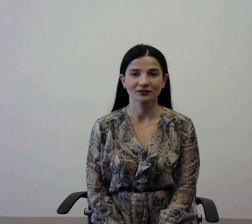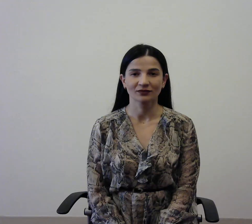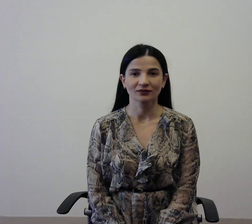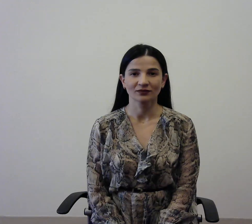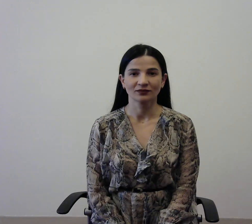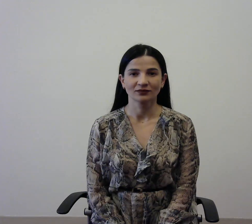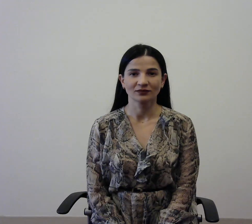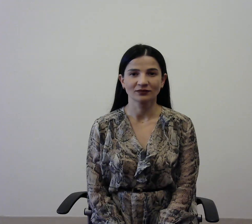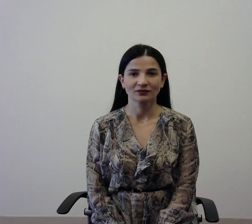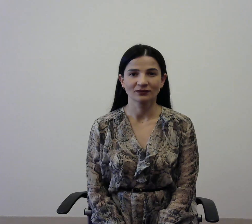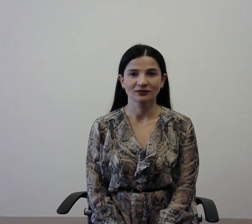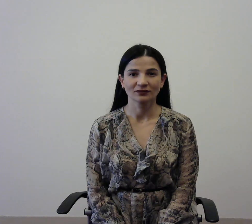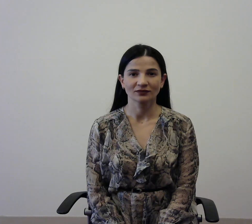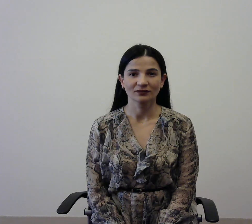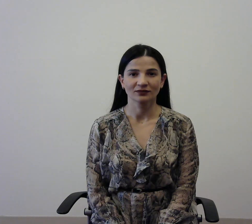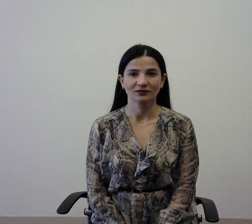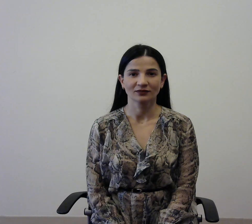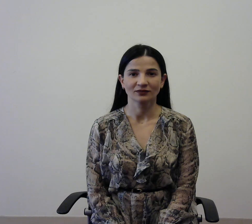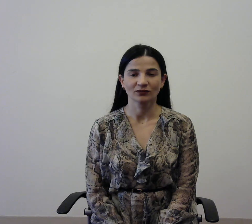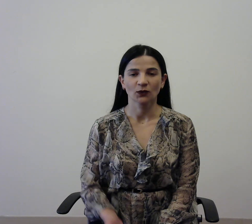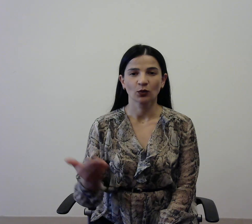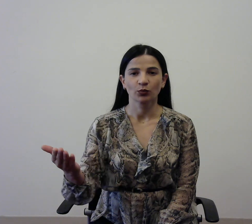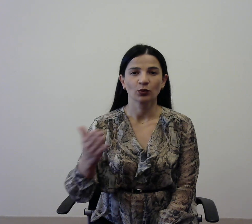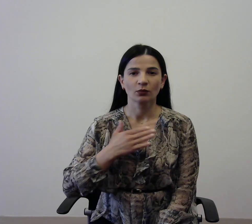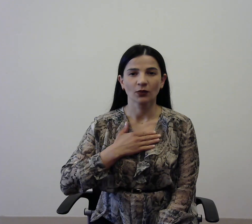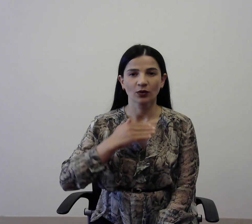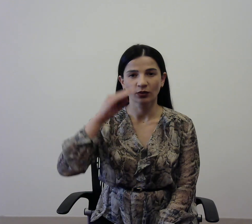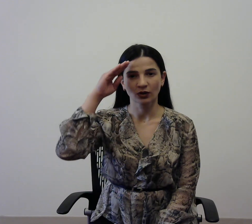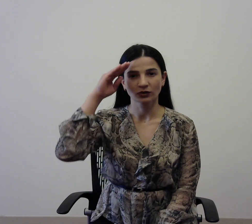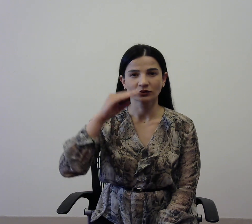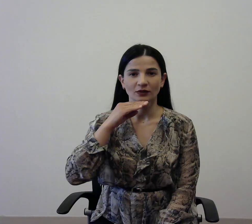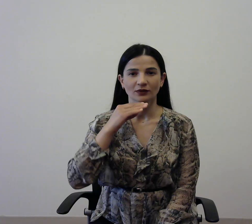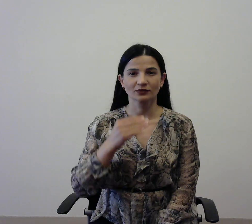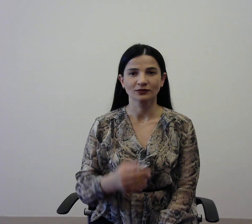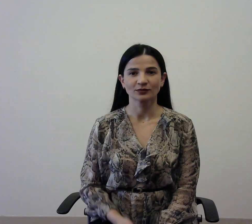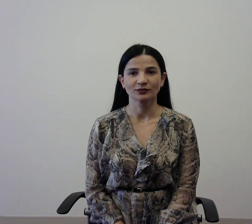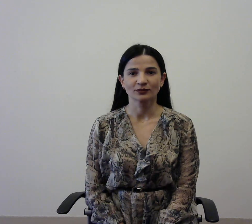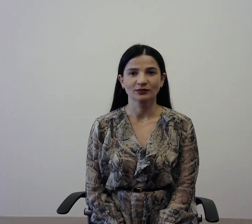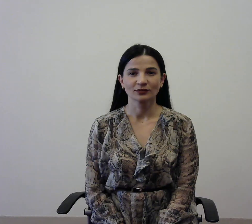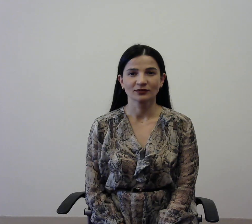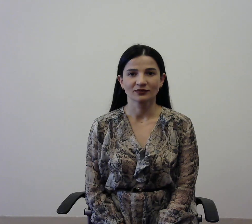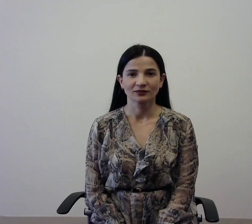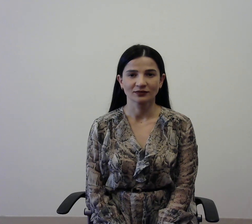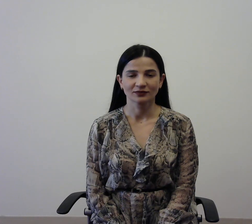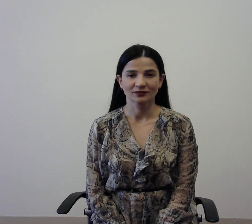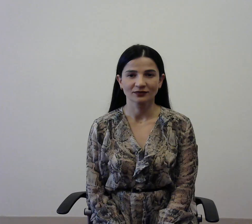Bu mənim atamdır